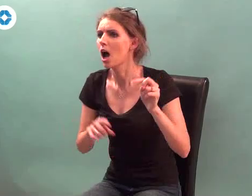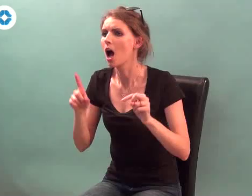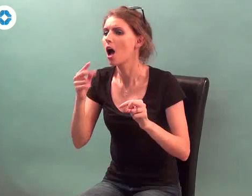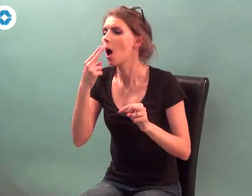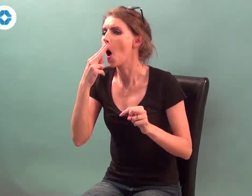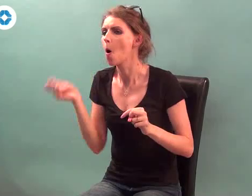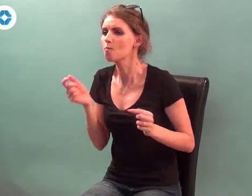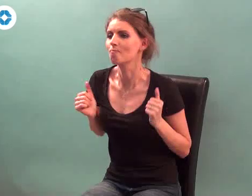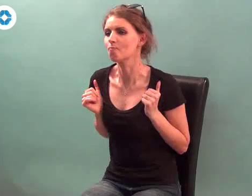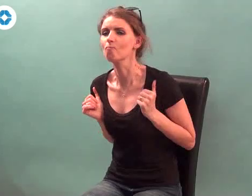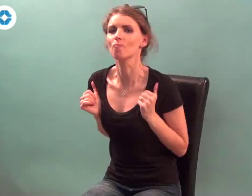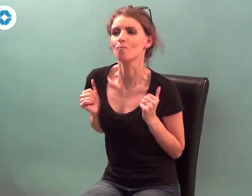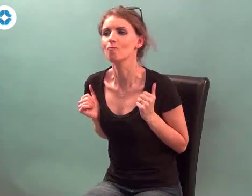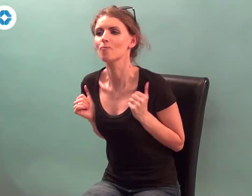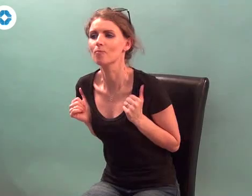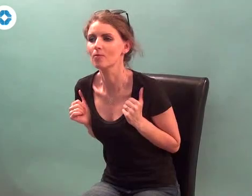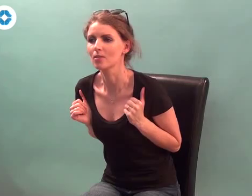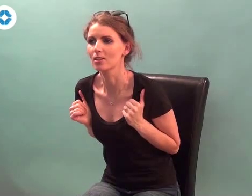Nadchodzi Charlie Chaplin.